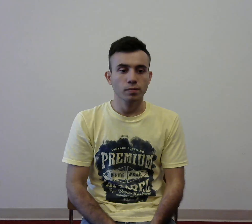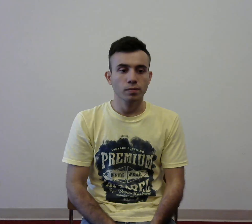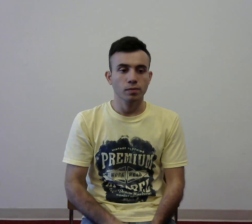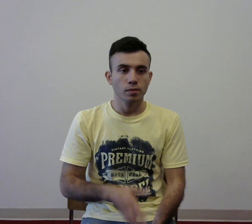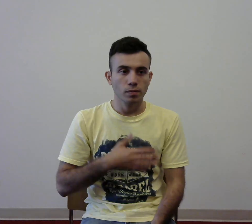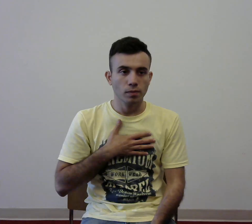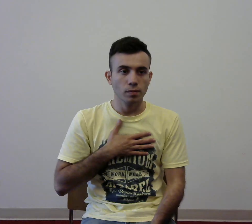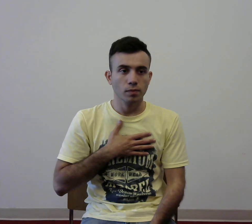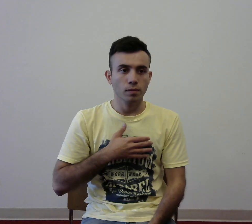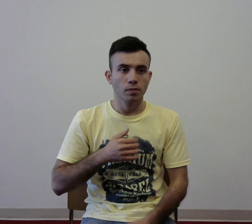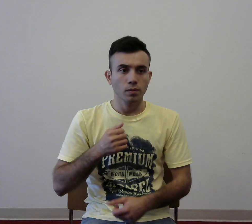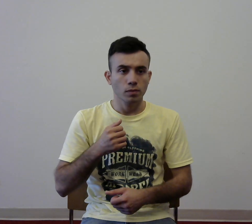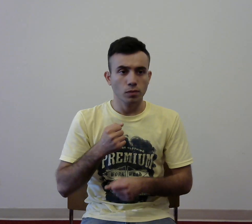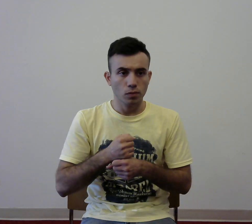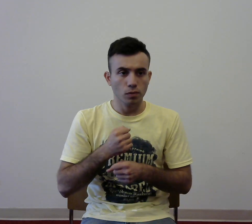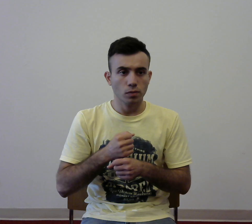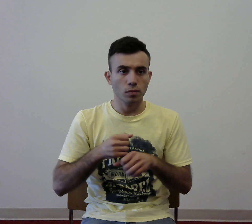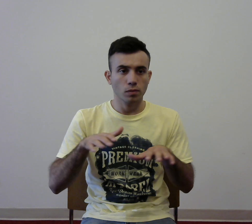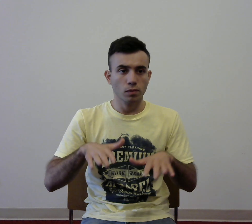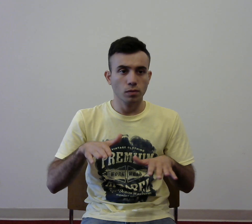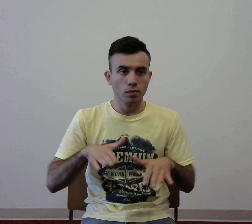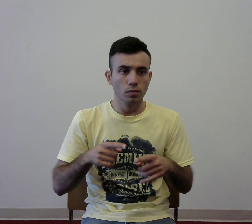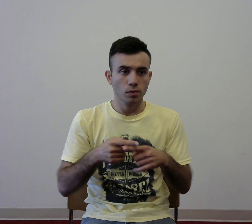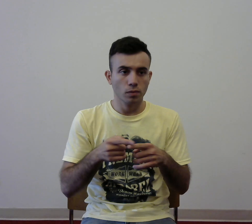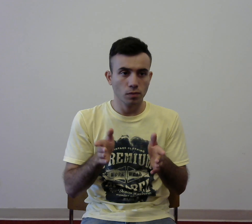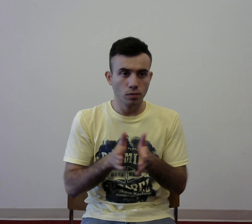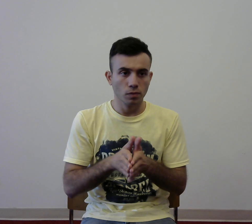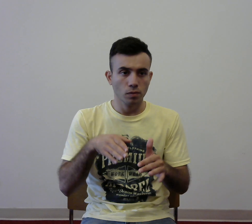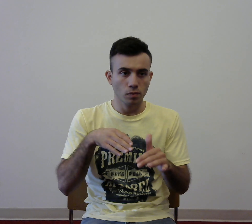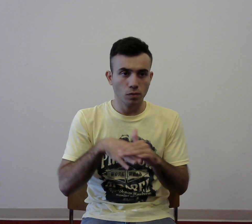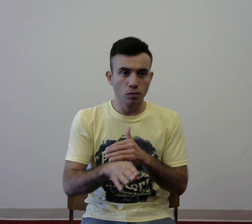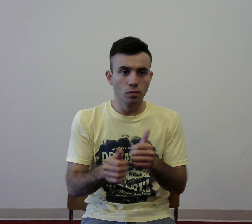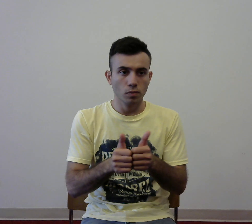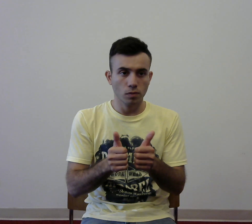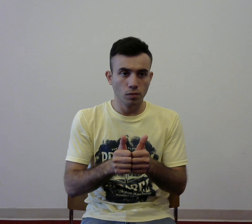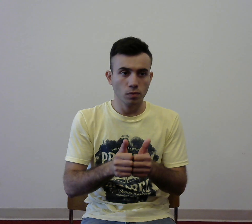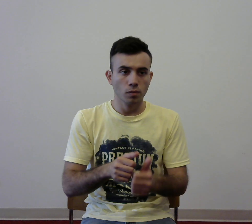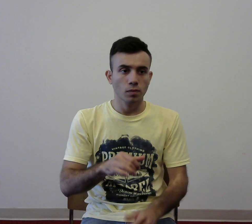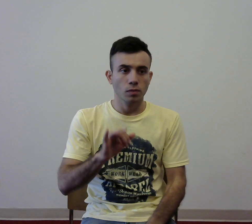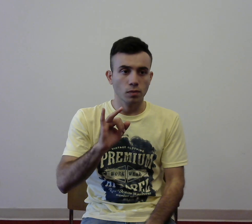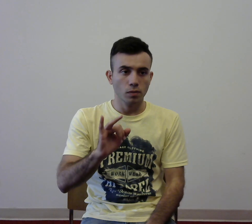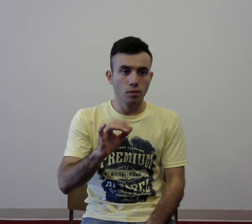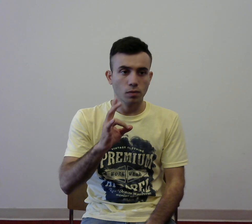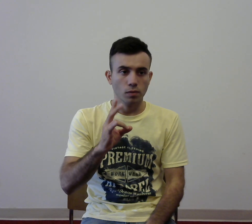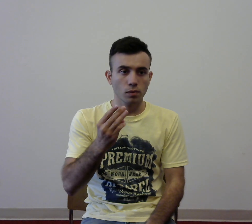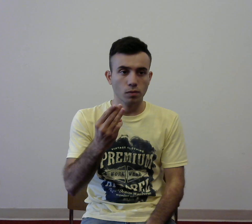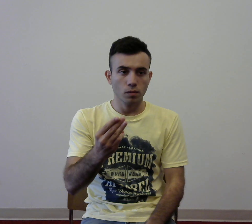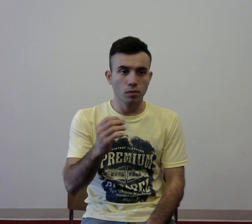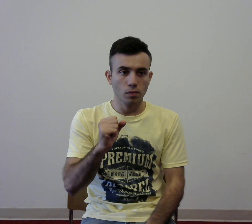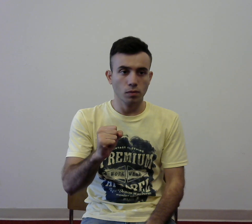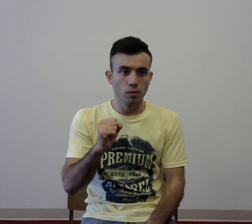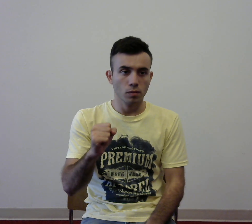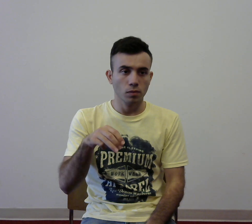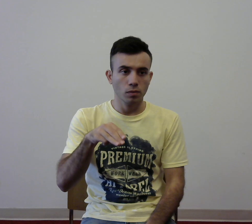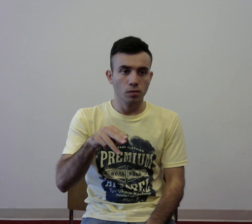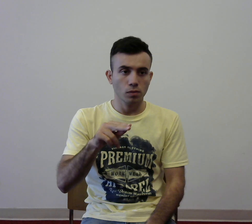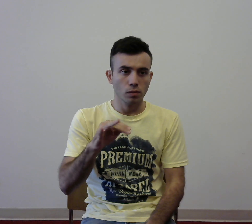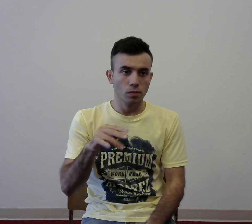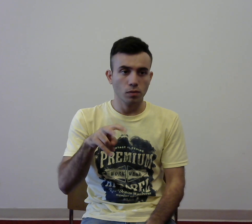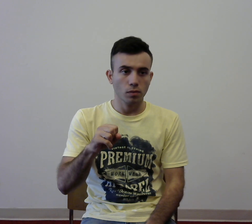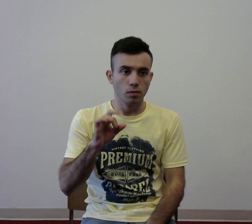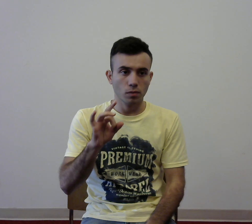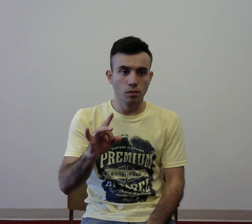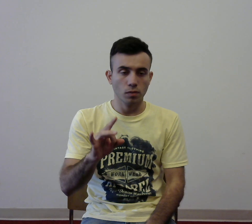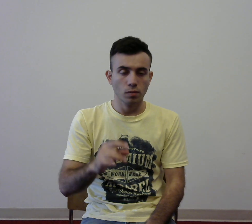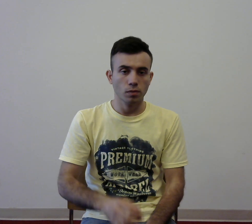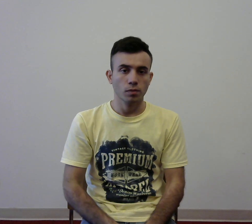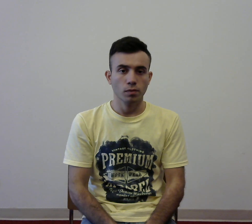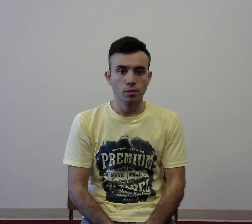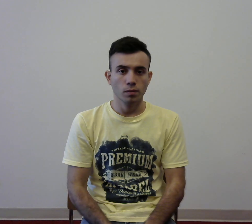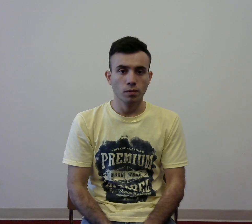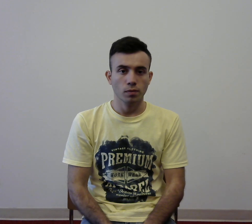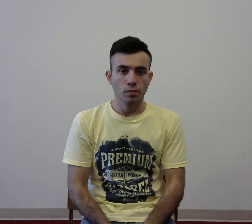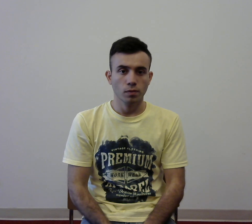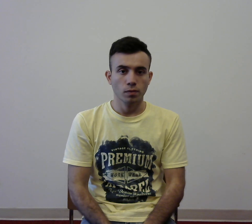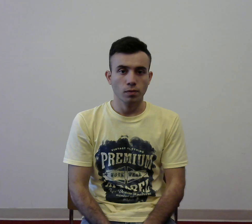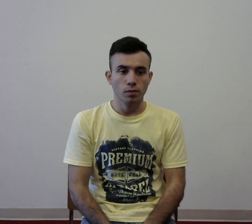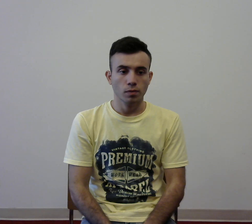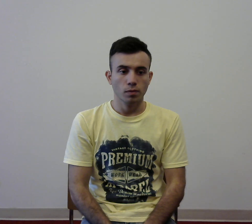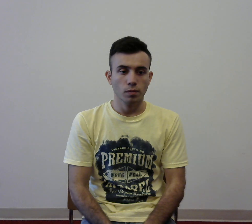Mənim iş yerim İnşaatçılar metrosunun yanındadadır